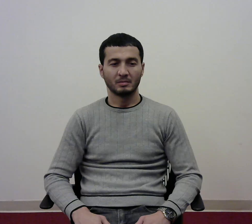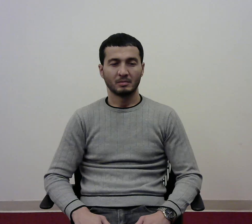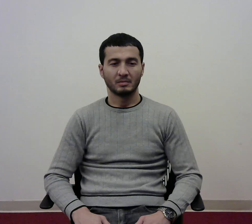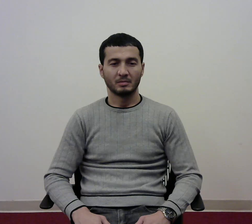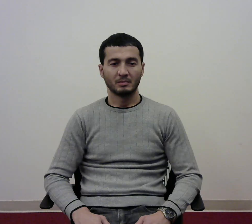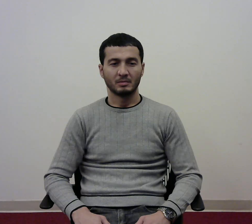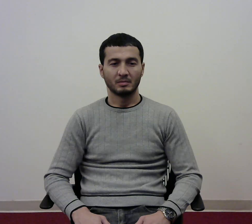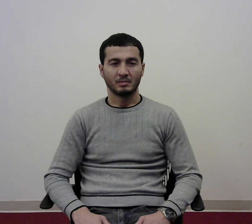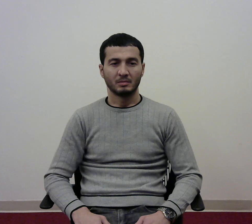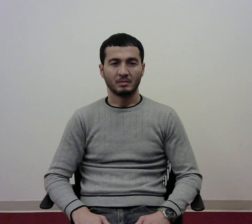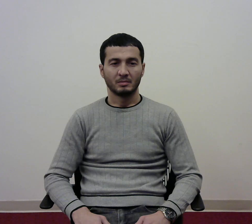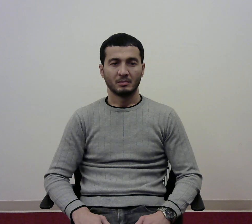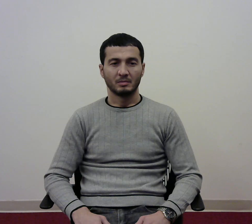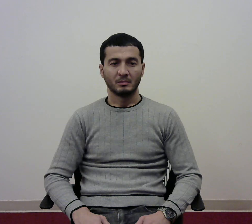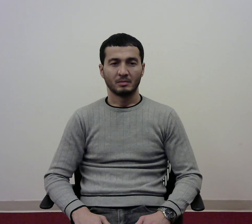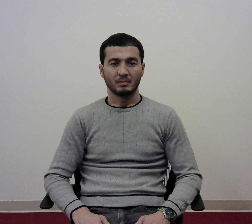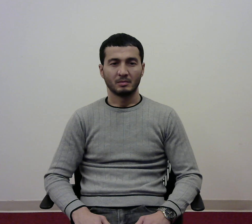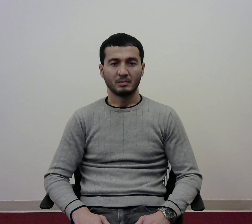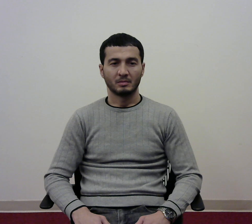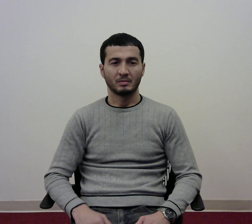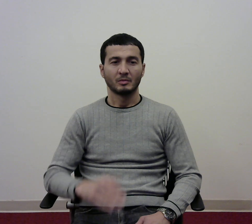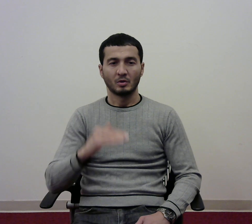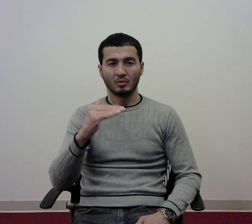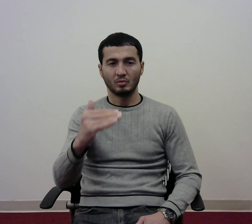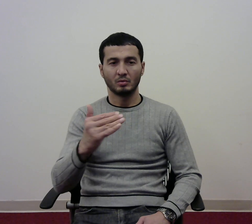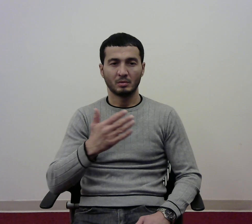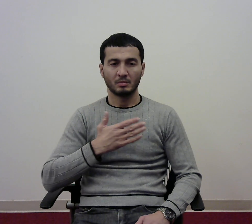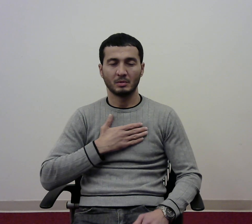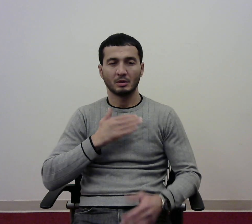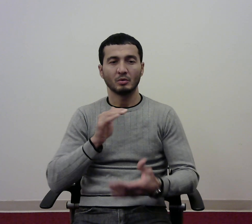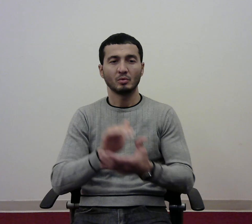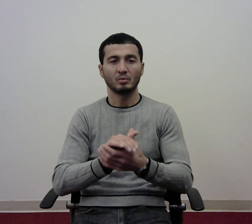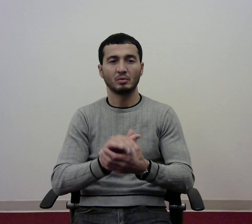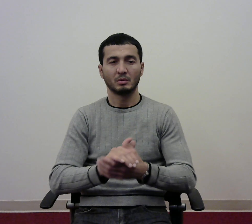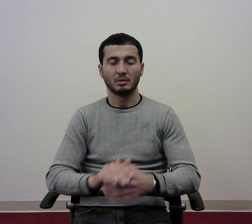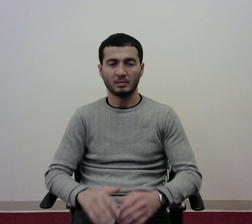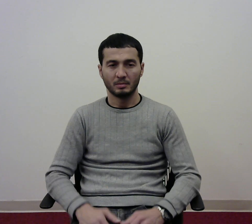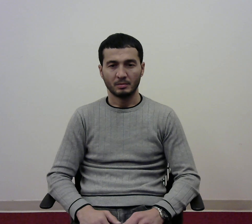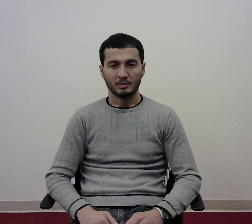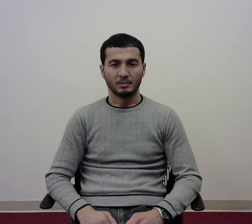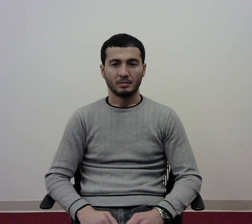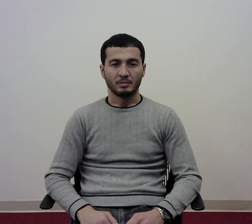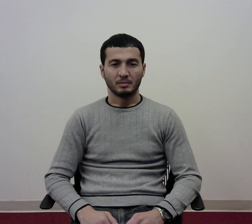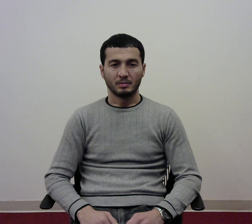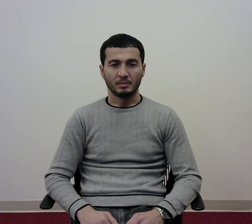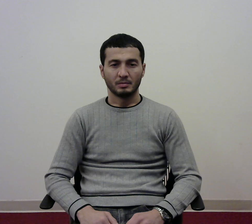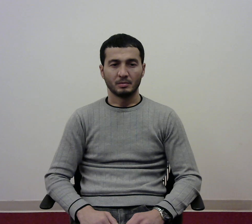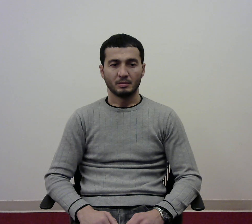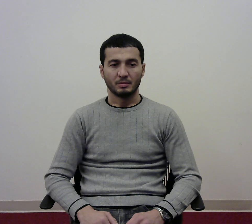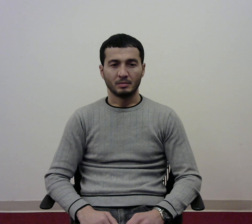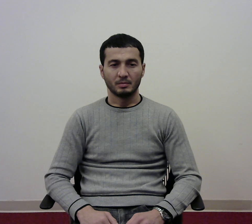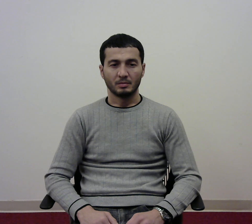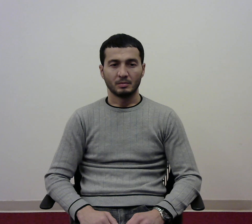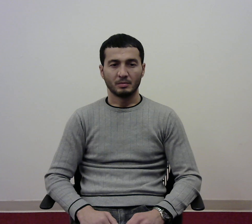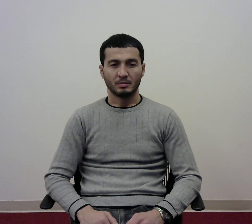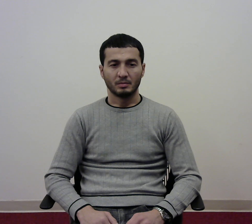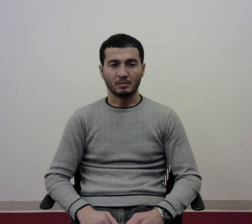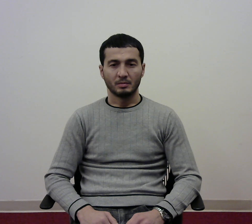Siz mənə tanış gəlirsiniz